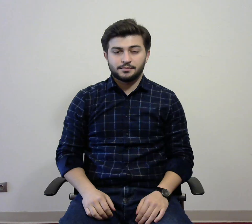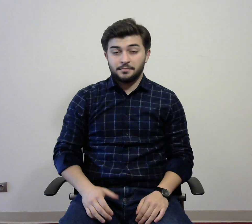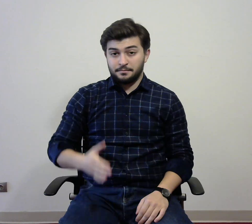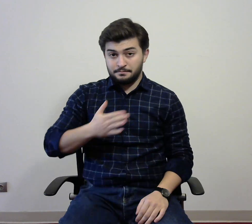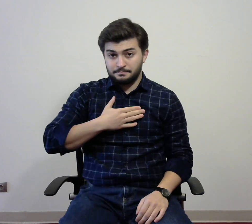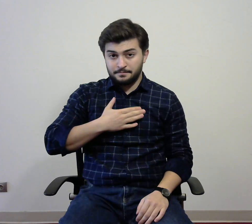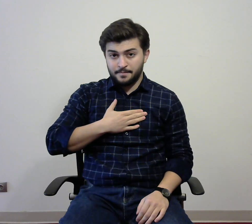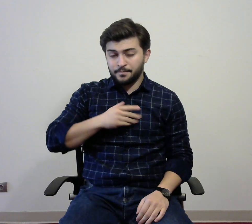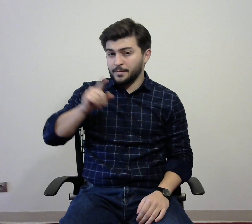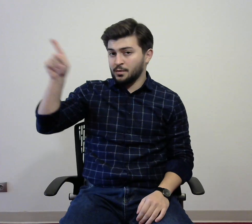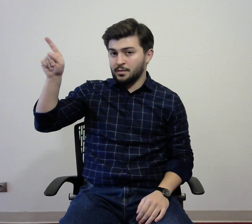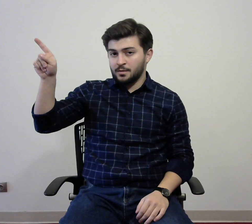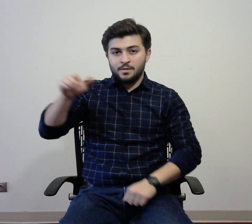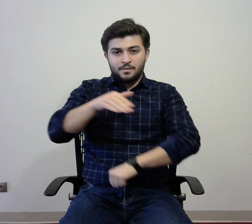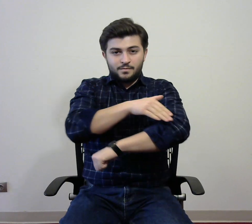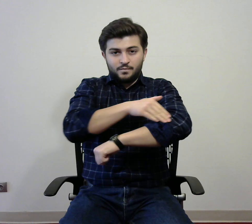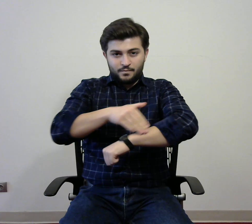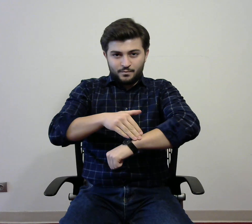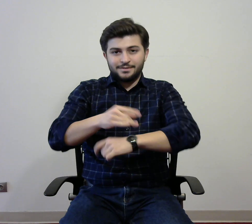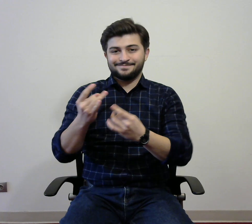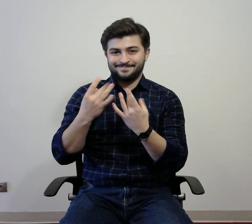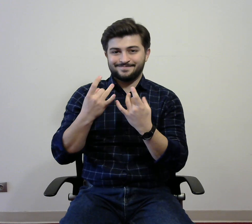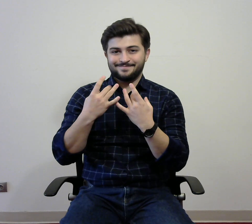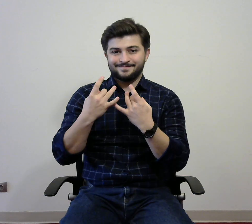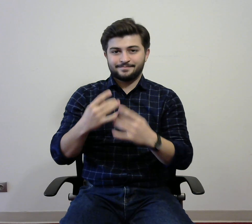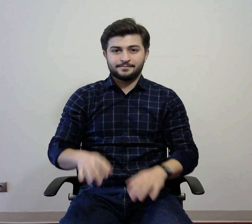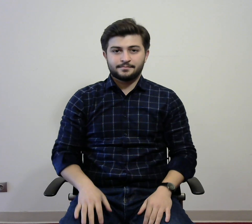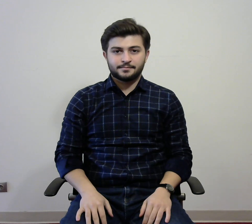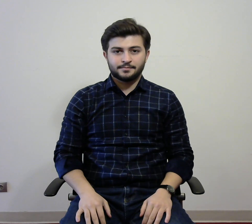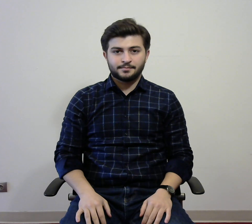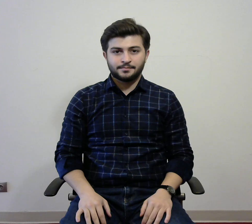Mənə oranın ünvanını deyin